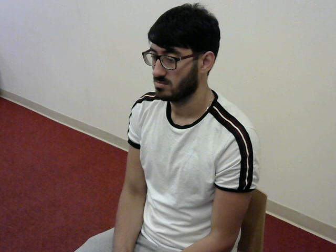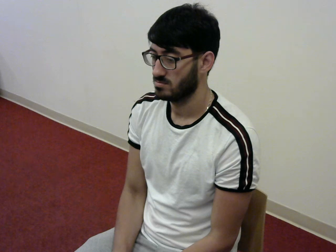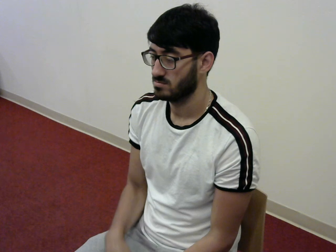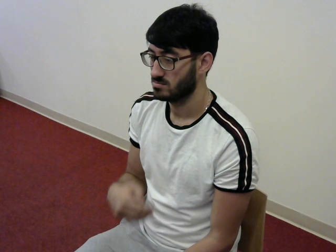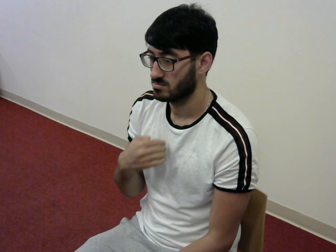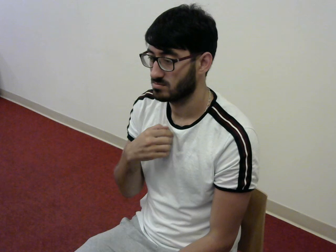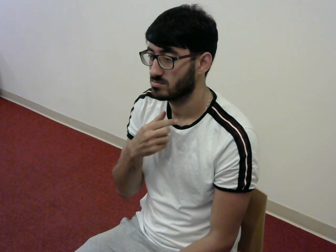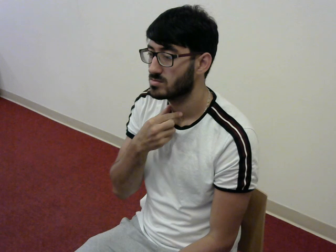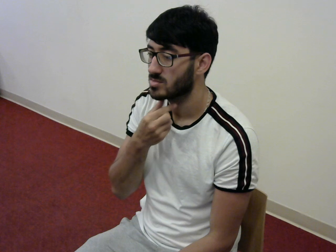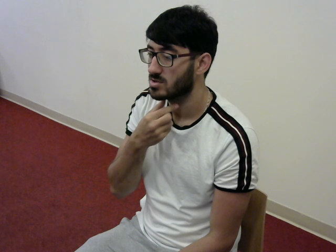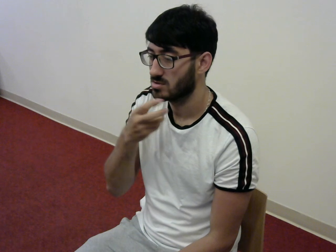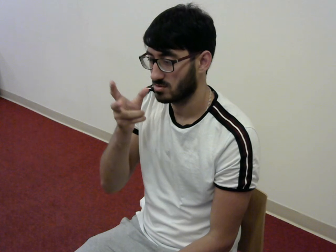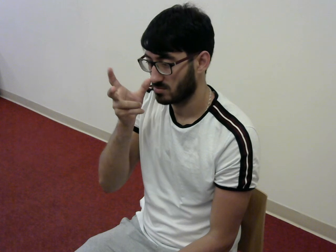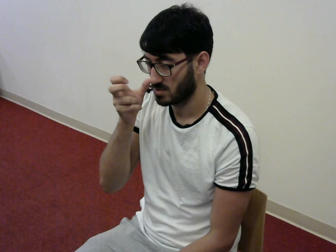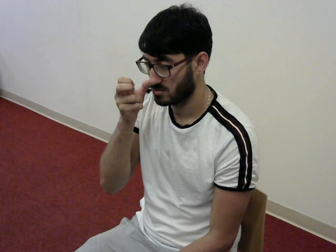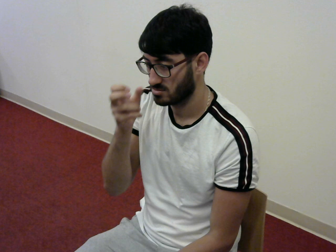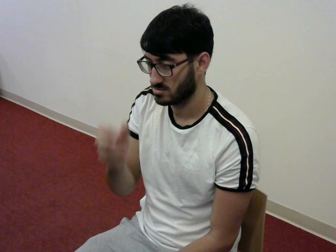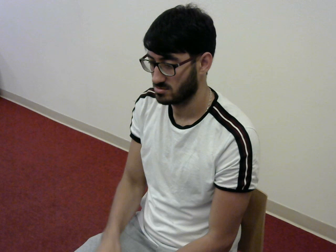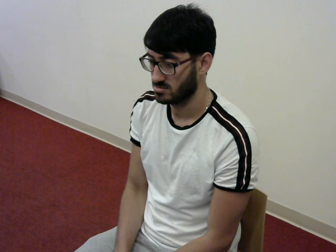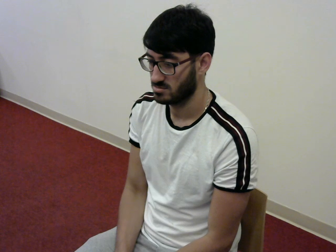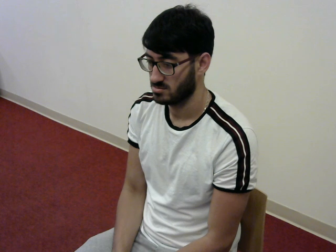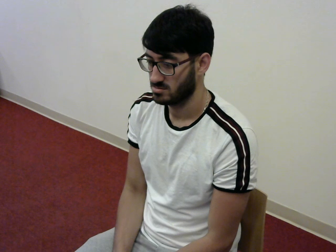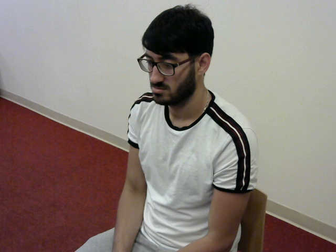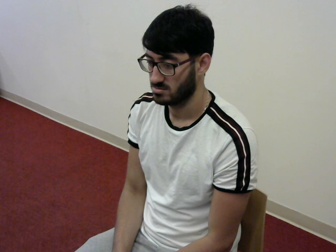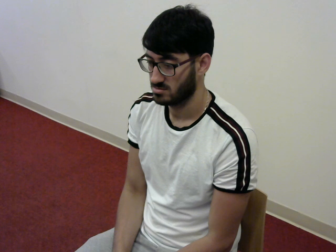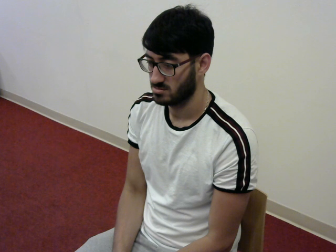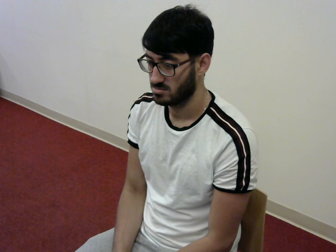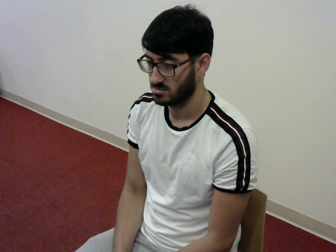Mənim boğazım ağrıyır